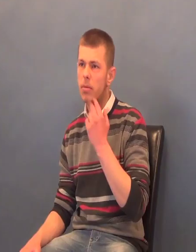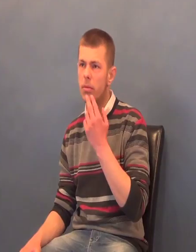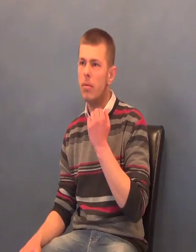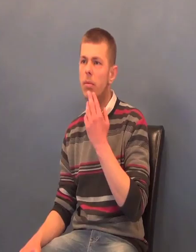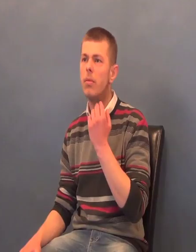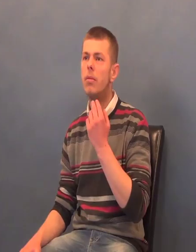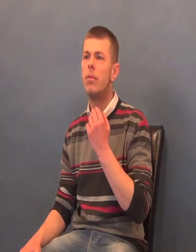Nie ma, nie ma.